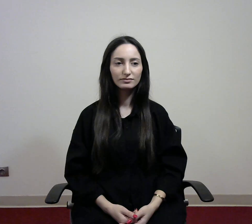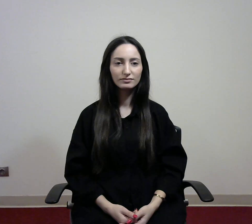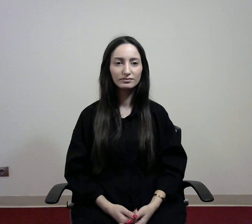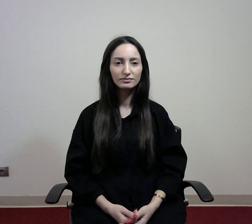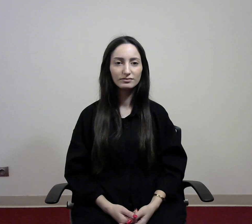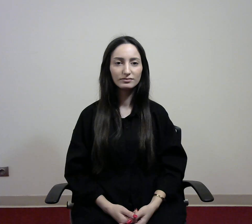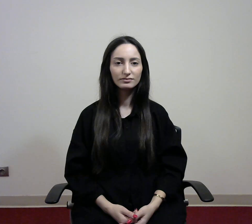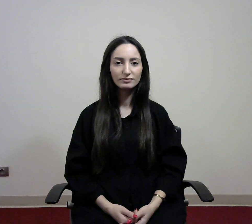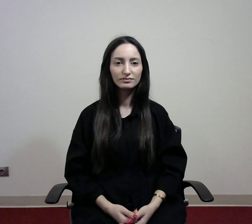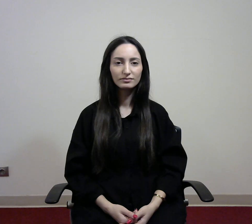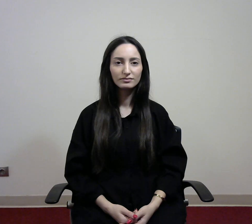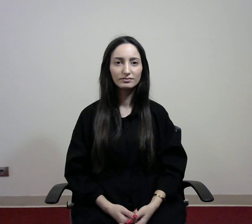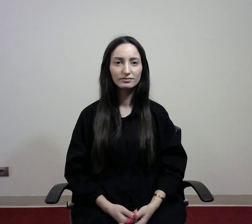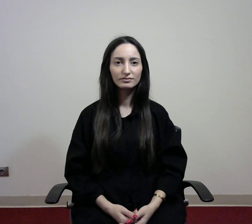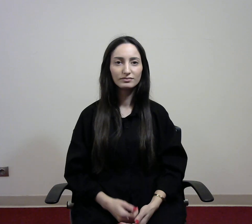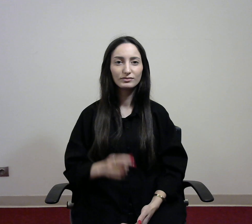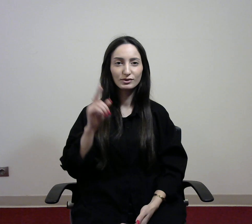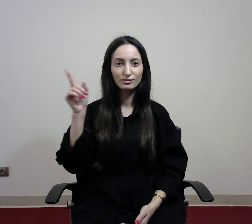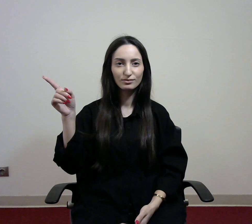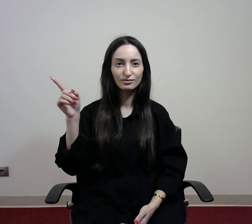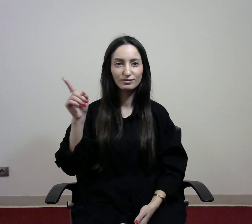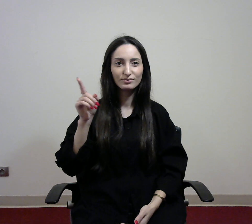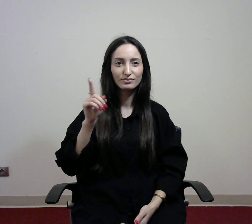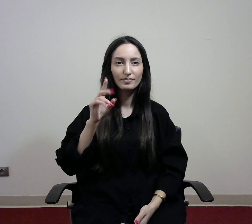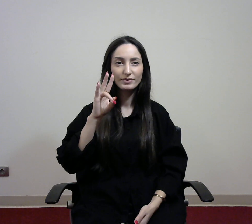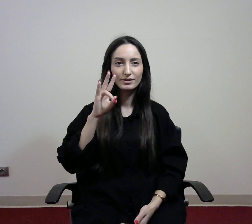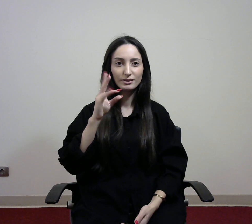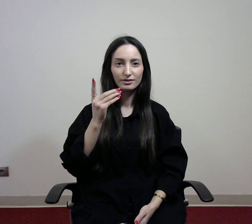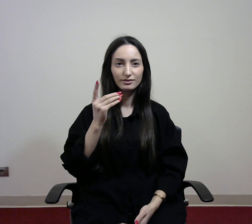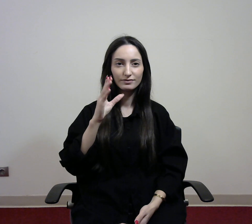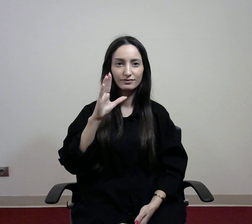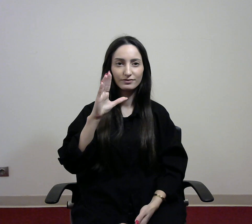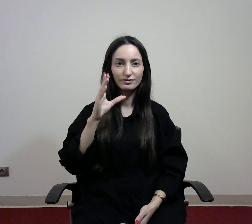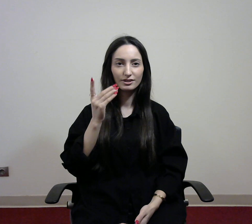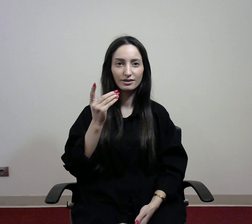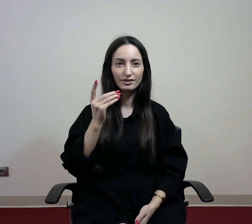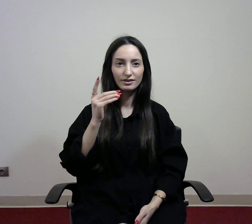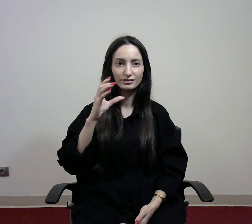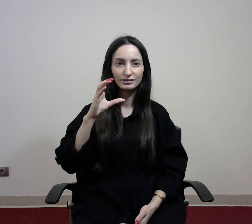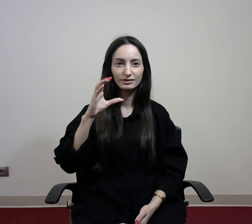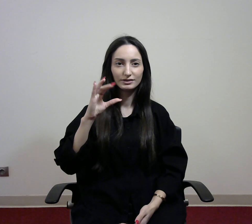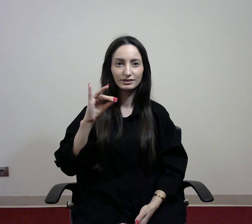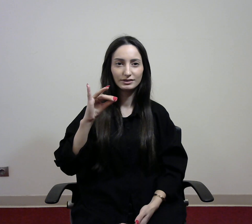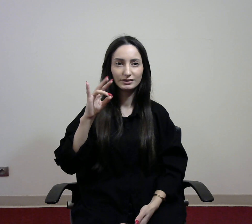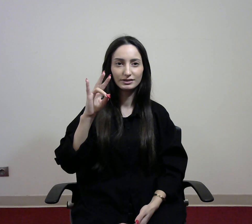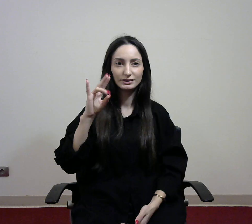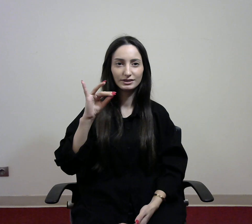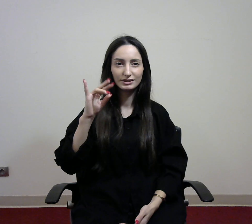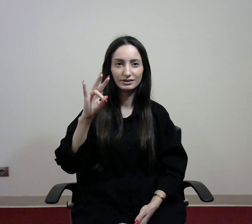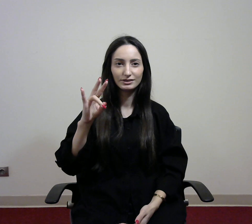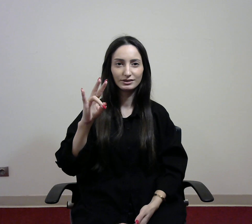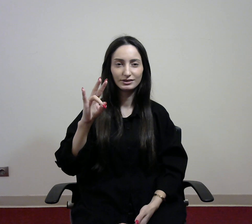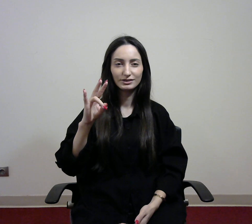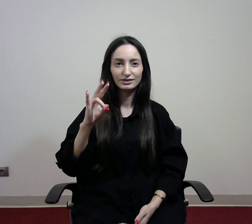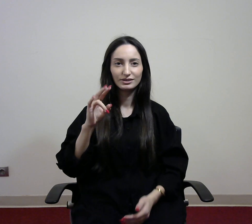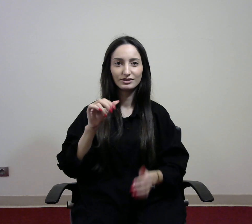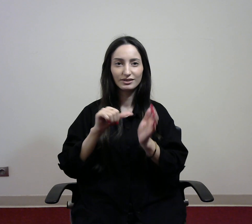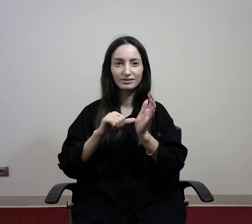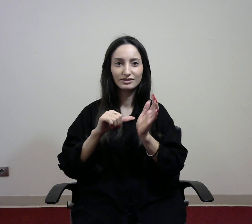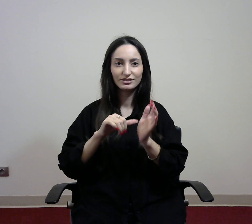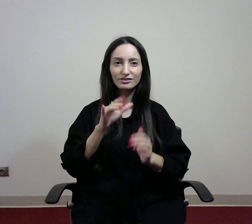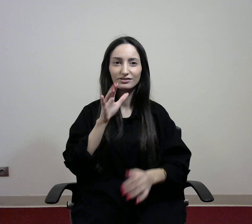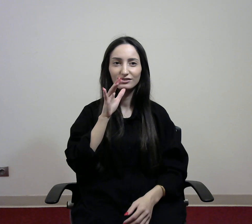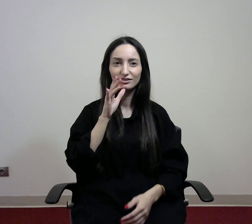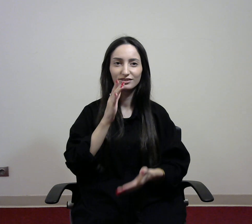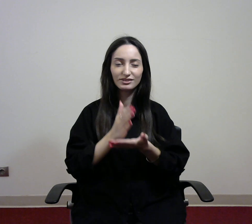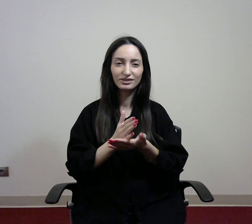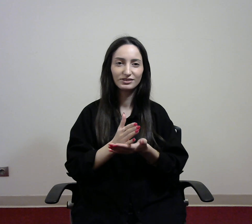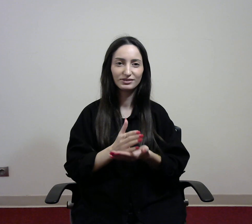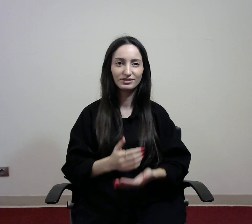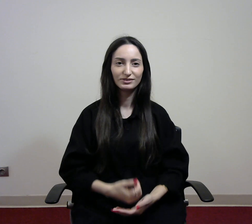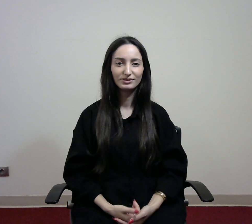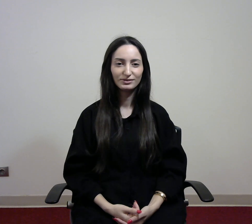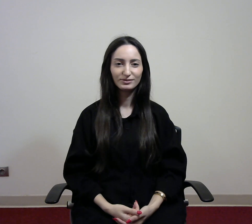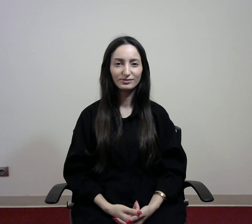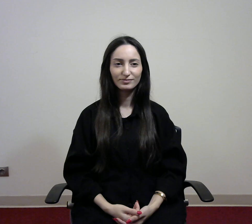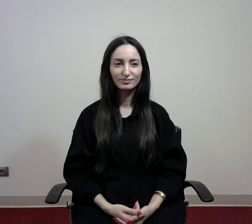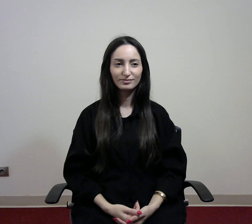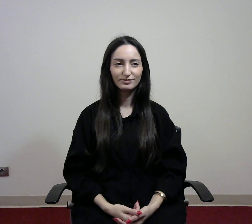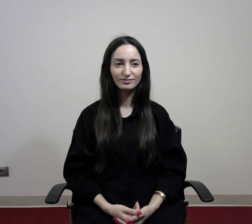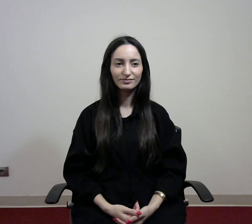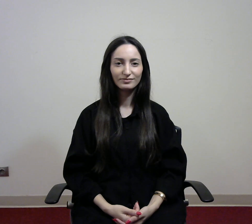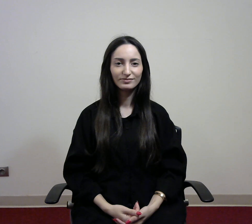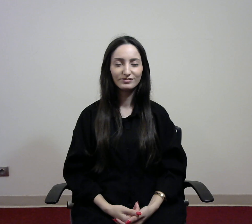Onun nəvəsinin 6 yaşı var